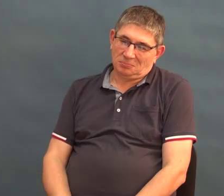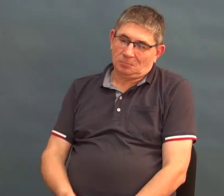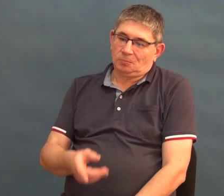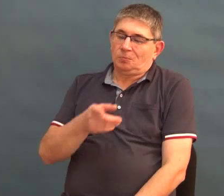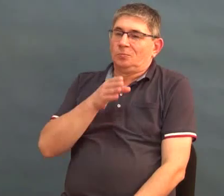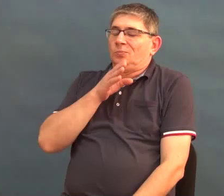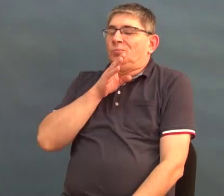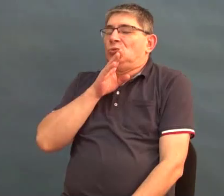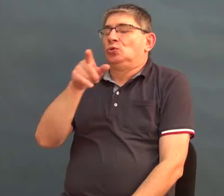Podobnie.